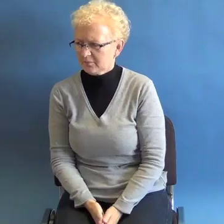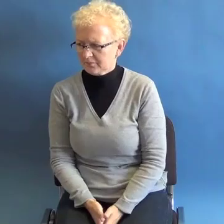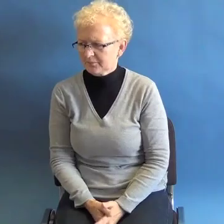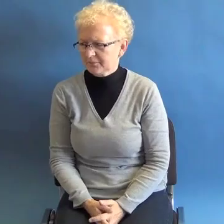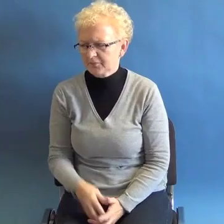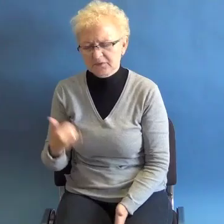Zawsze.